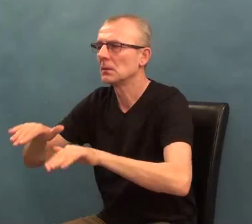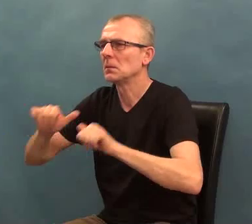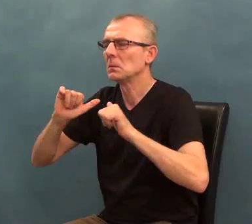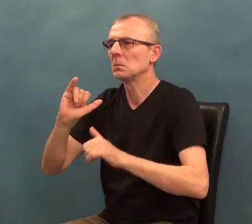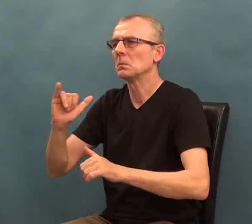Zastanawiali się, dlaczego.